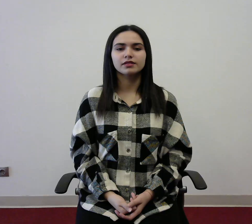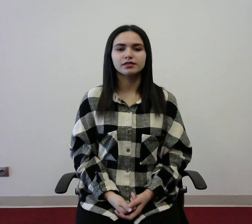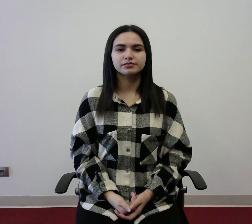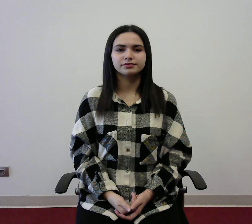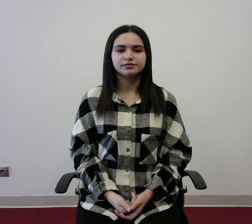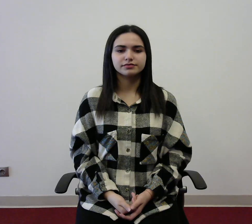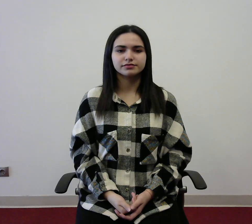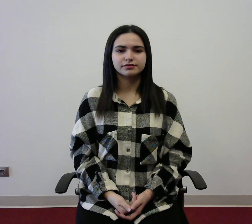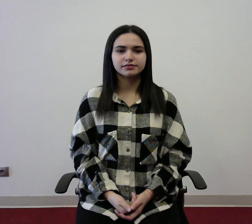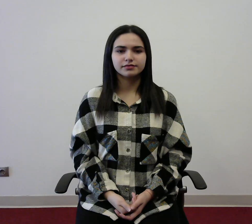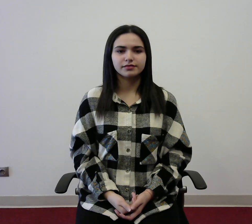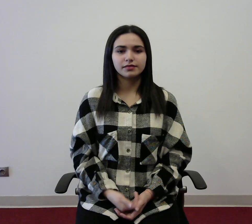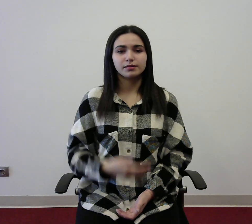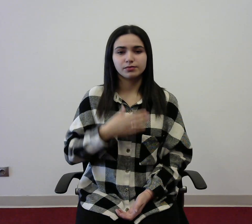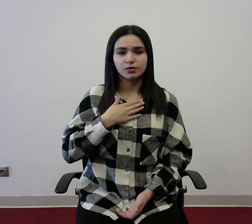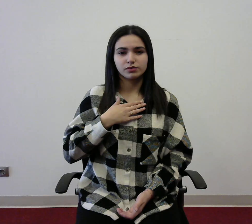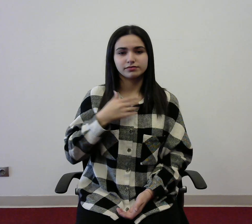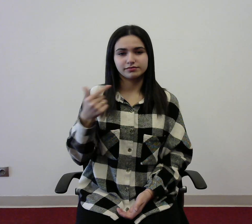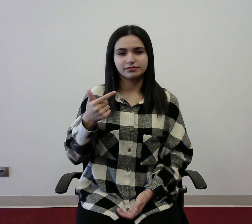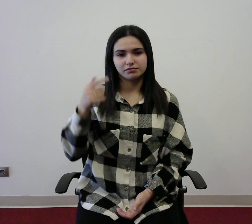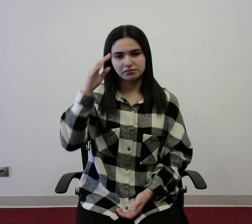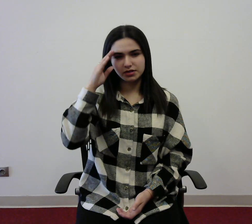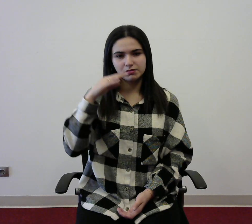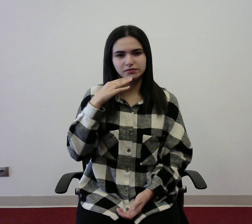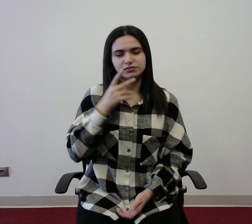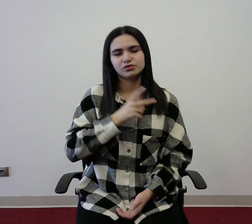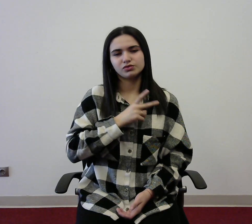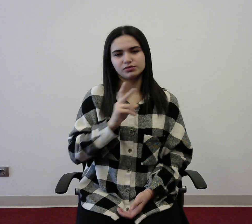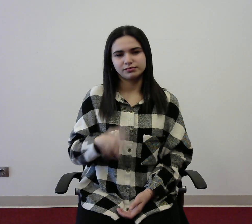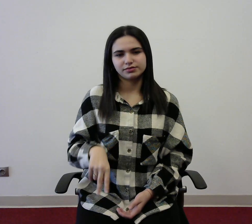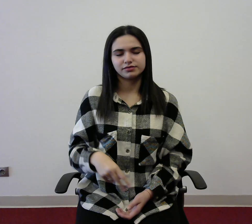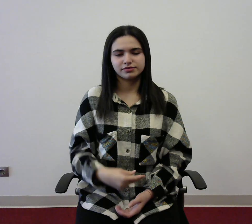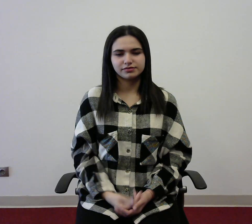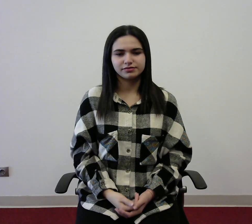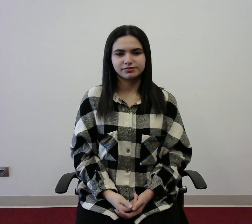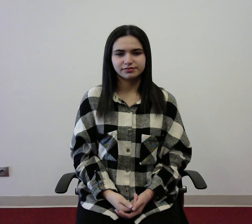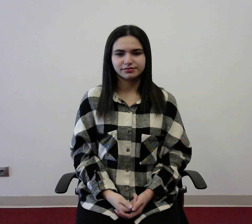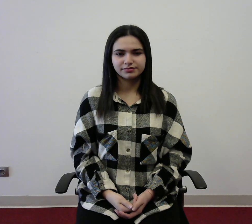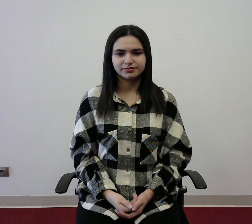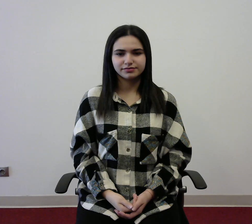Mənim qayınatam rəhmətə gedib